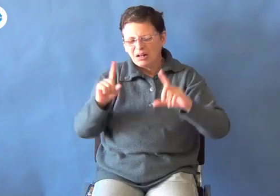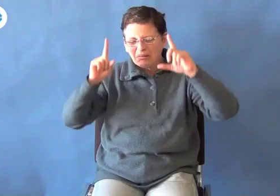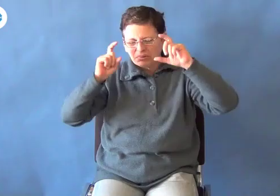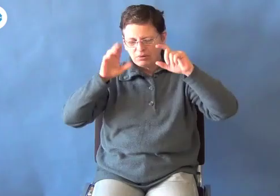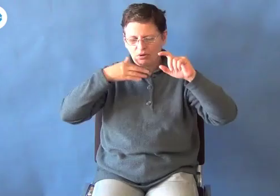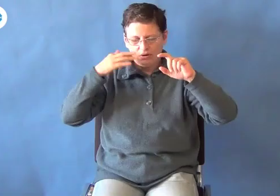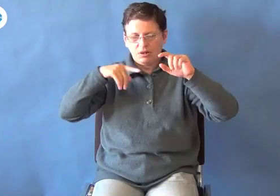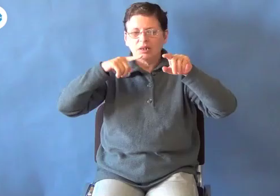Kolorowe zdjęcie.